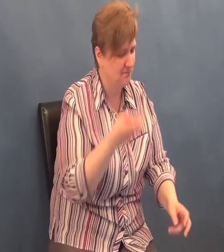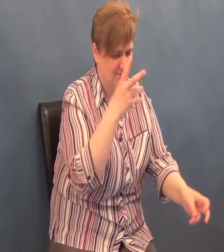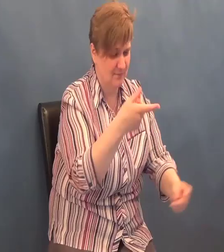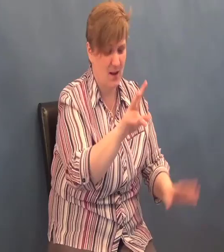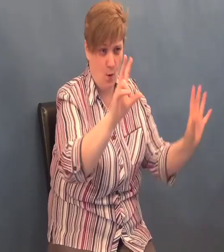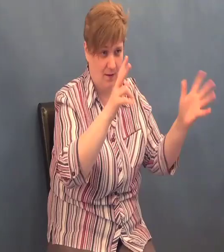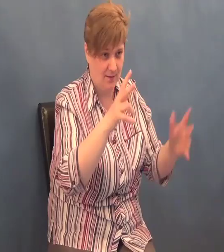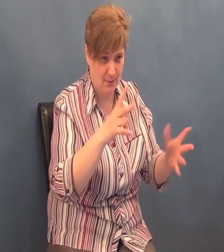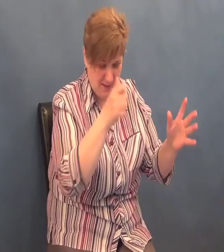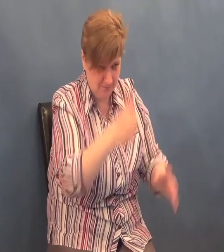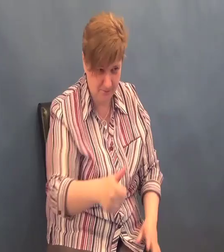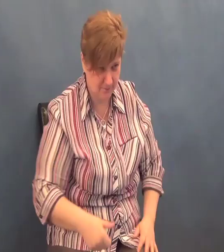Następny, ósmego nie możesz?